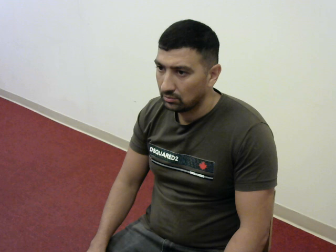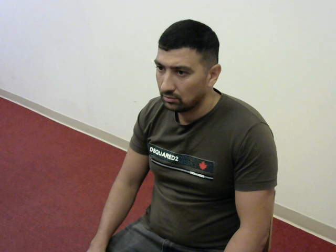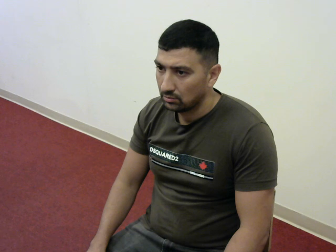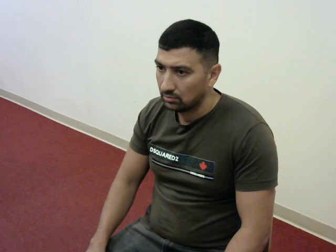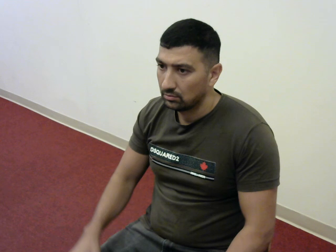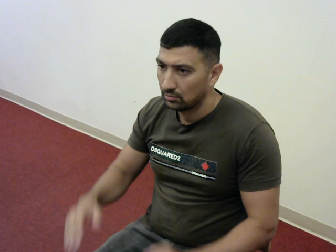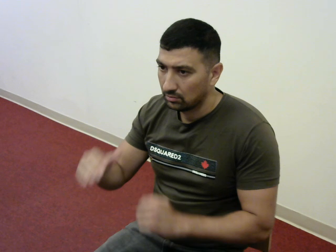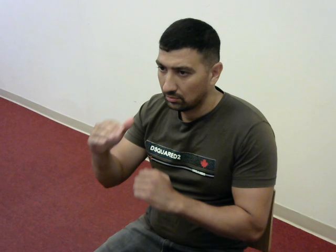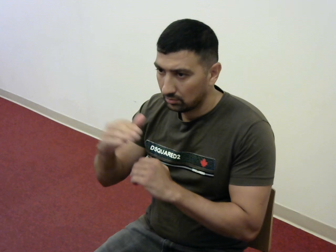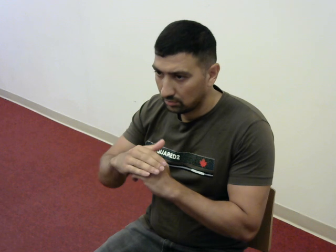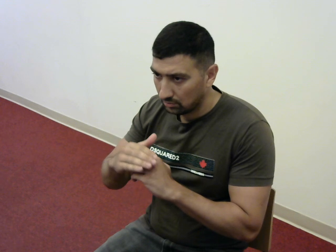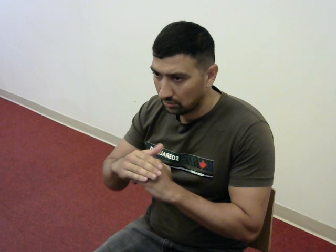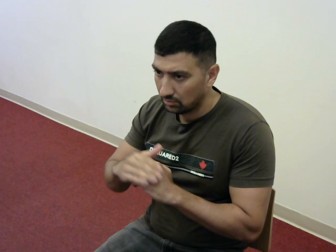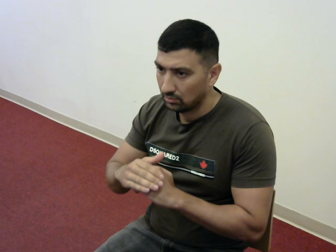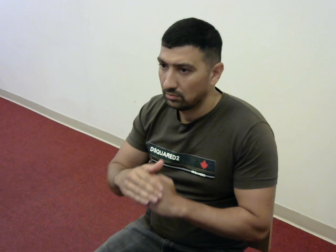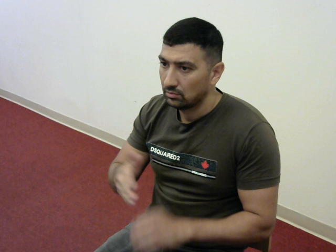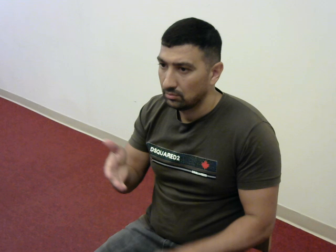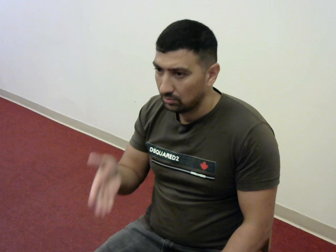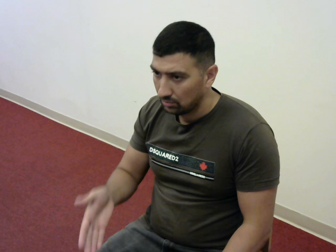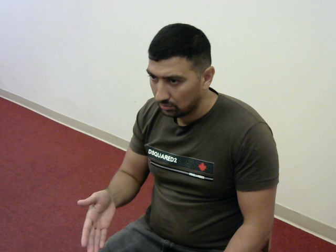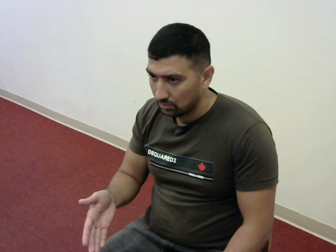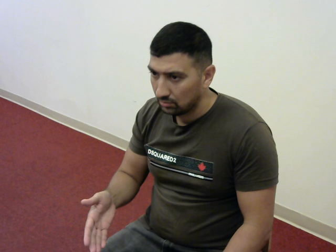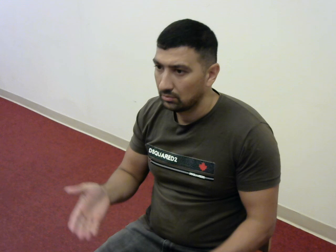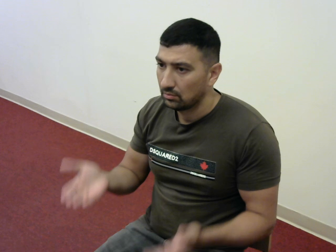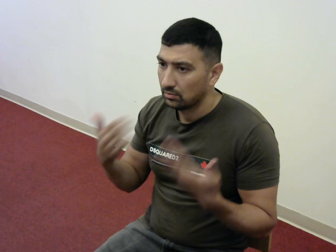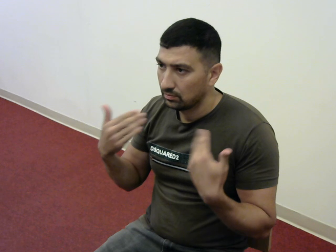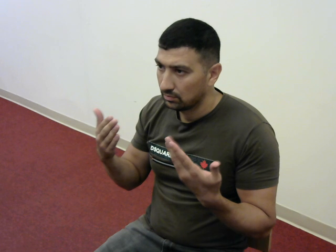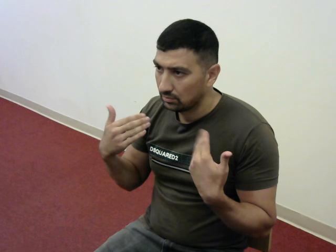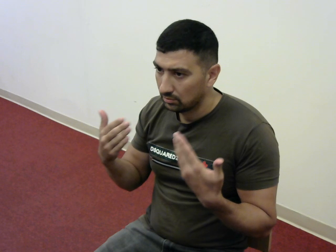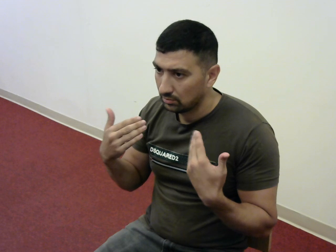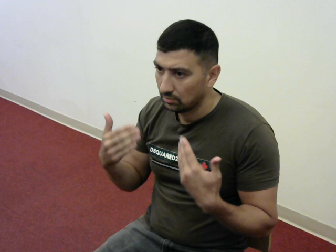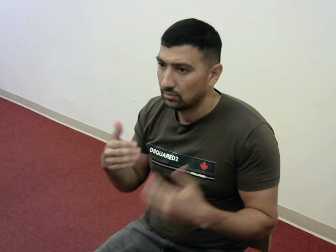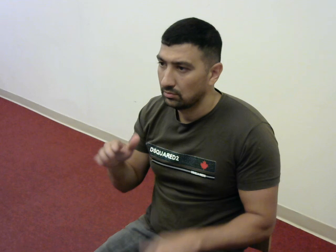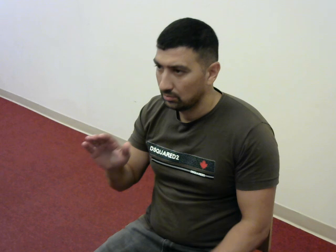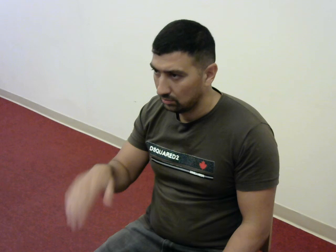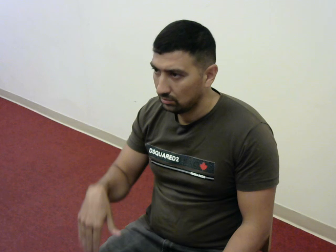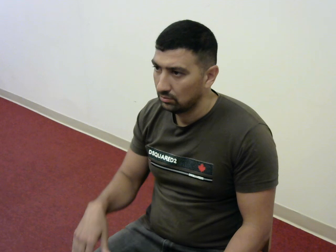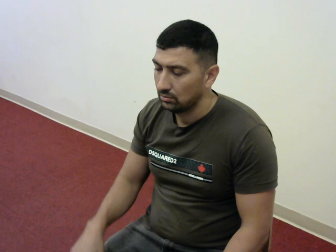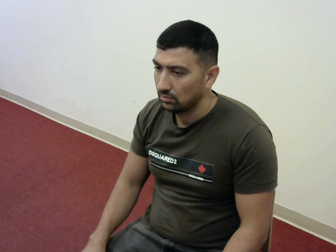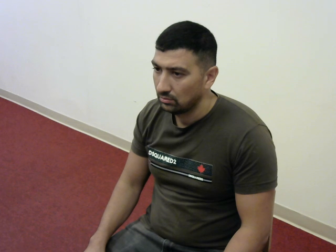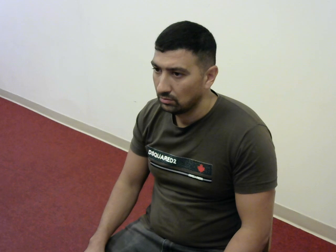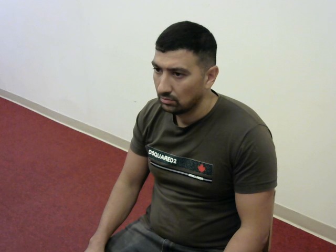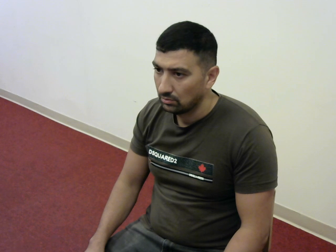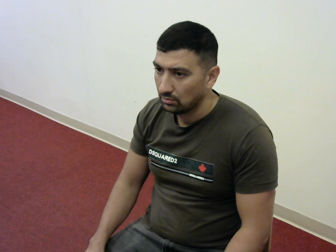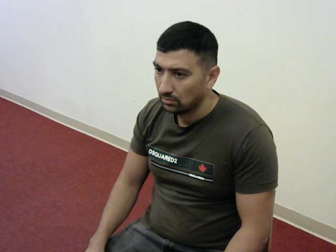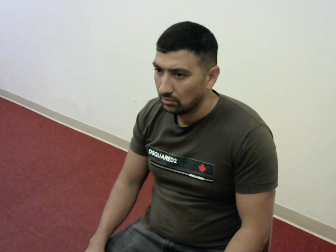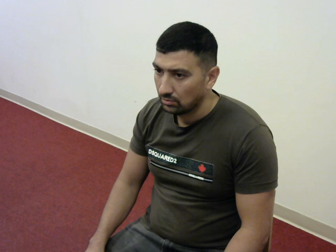Axşamlar bura sərin olur